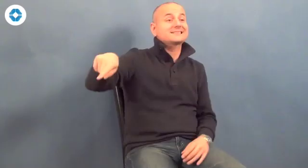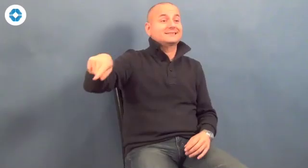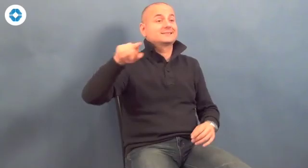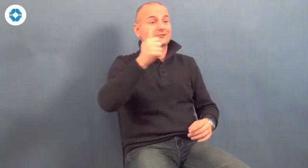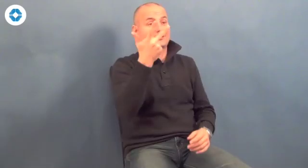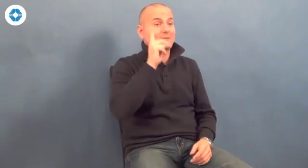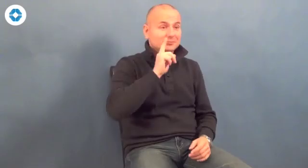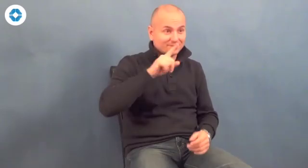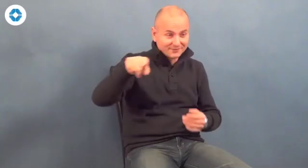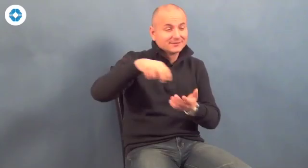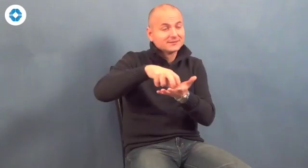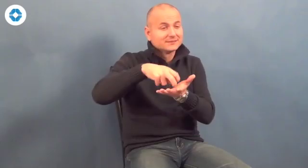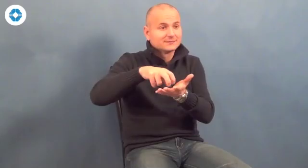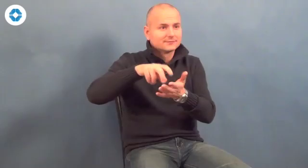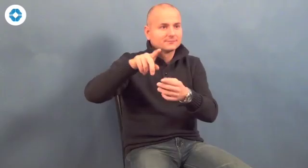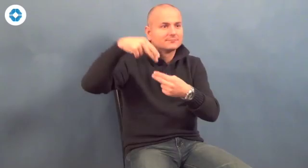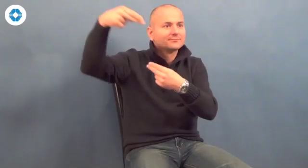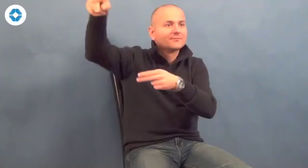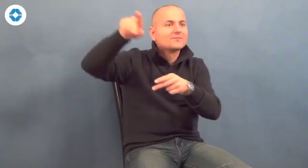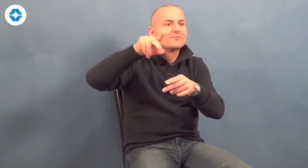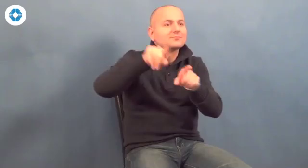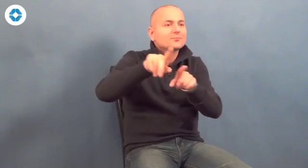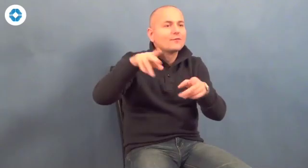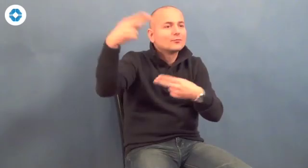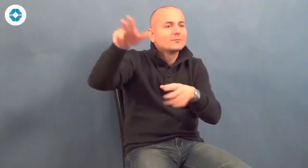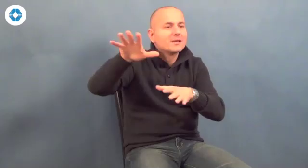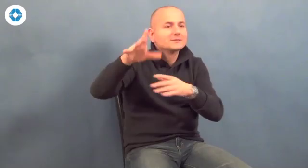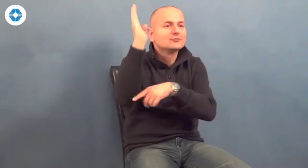Tych trzech chłopaków idzie dalej i wracają na miejsce pod drzewem.